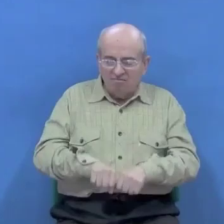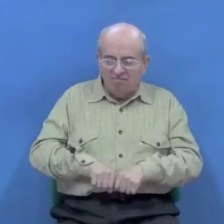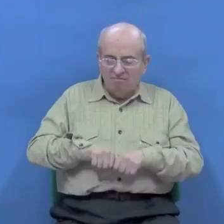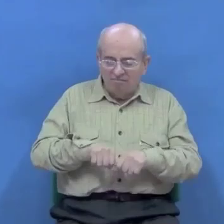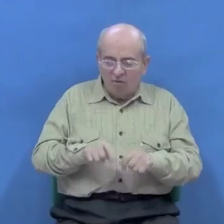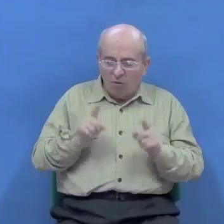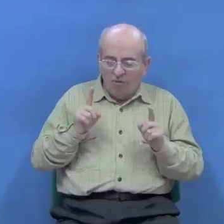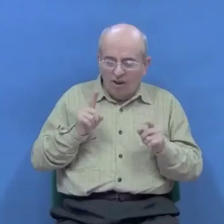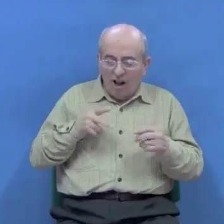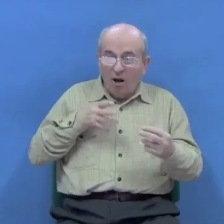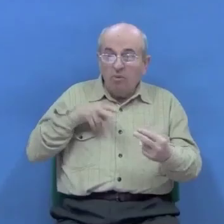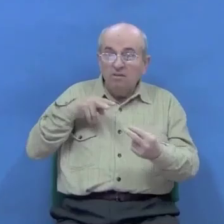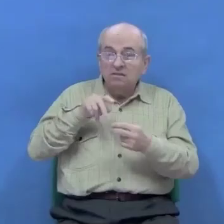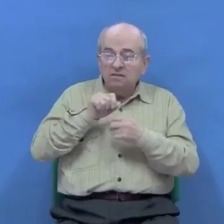Uwaga, drezyna.